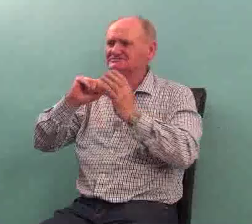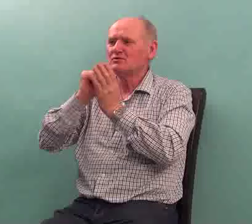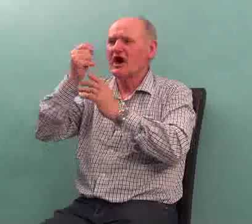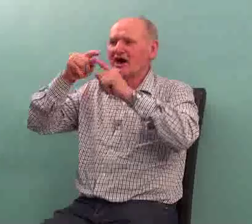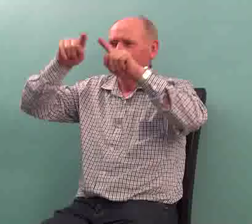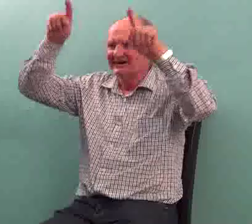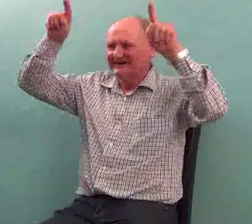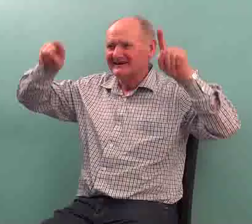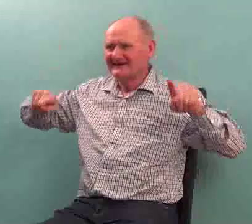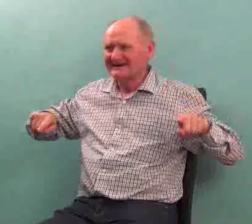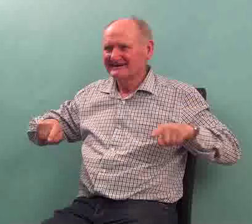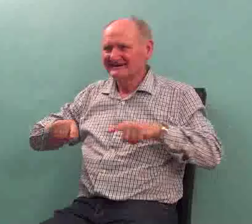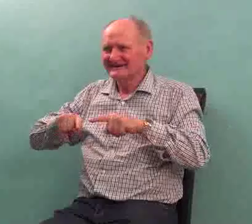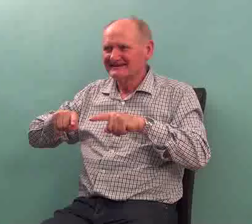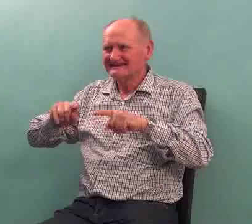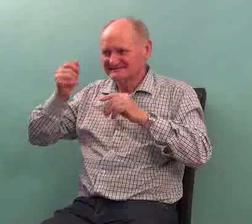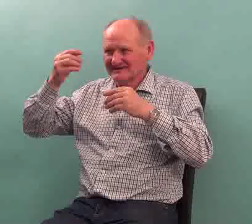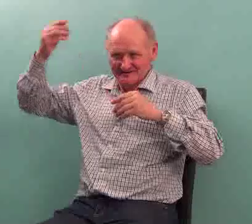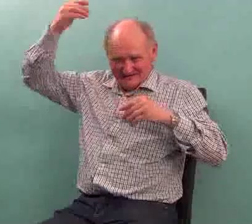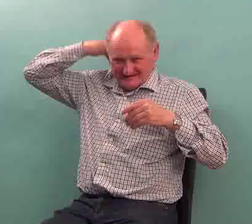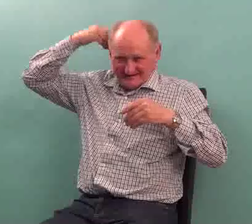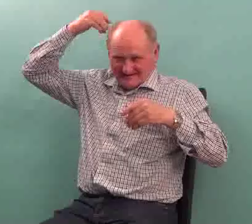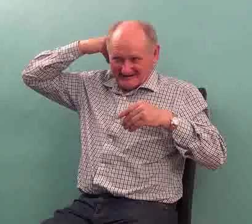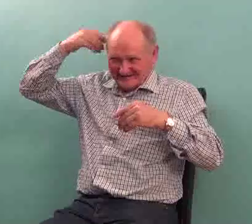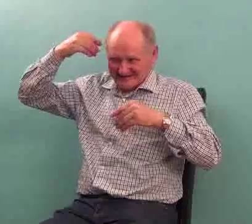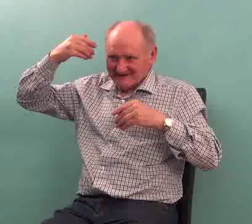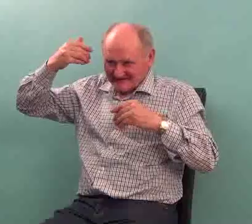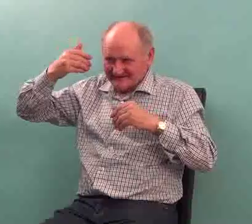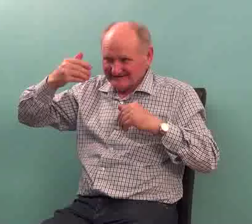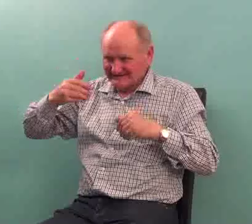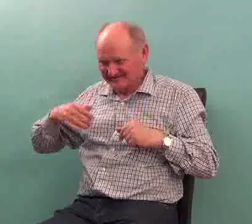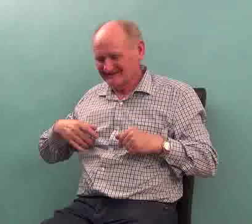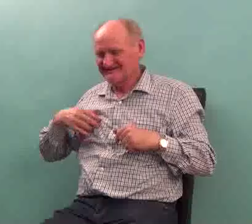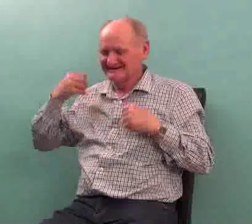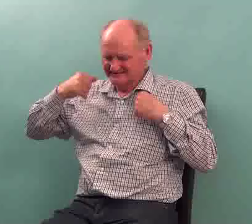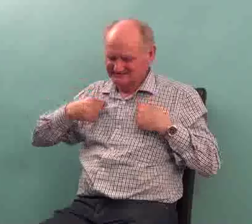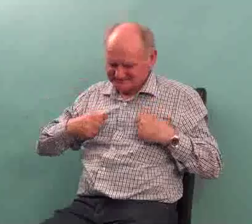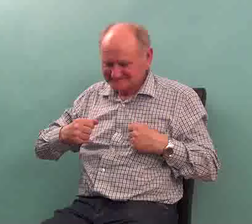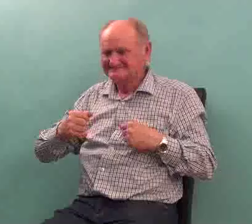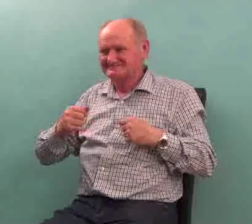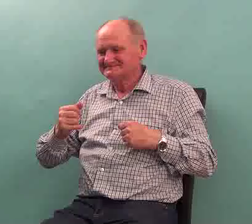Prostokątne tafle szkła są poukładane na jego plecach.